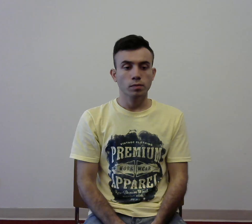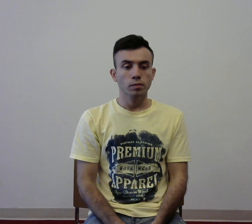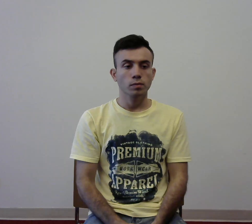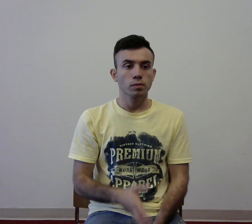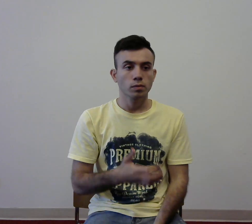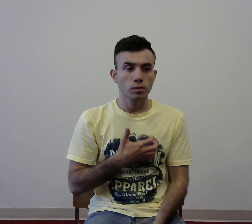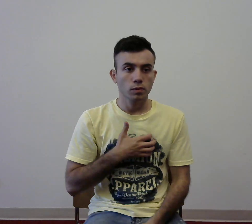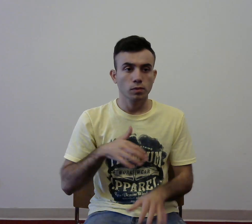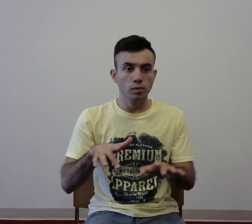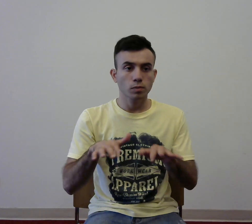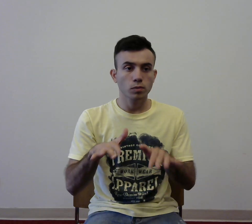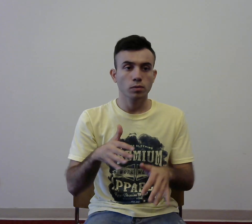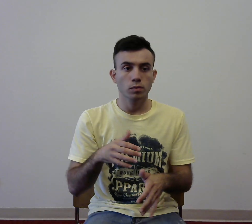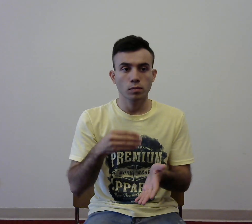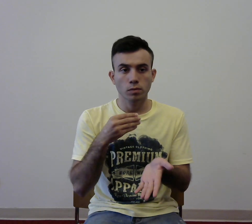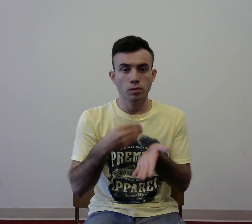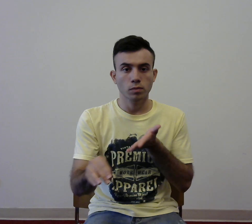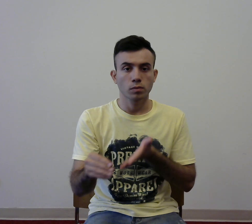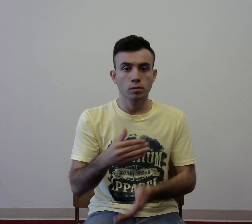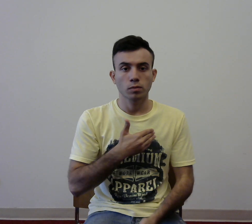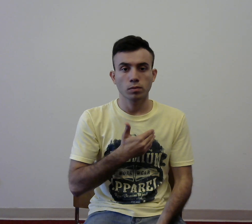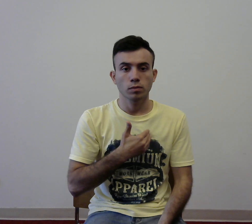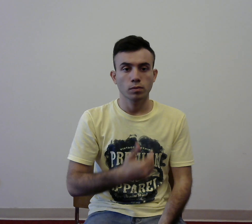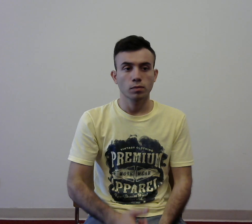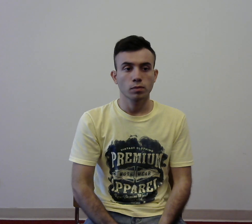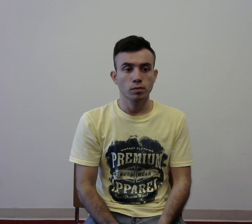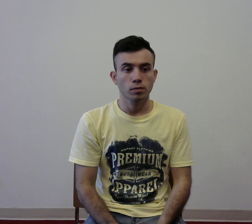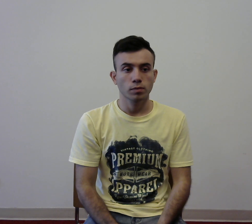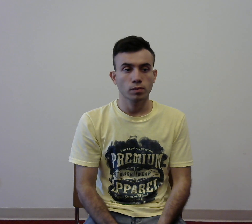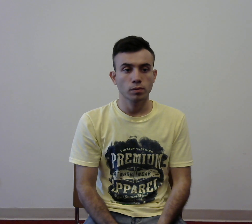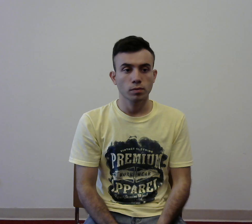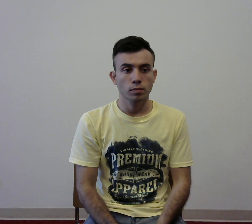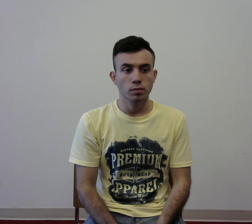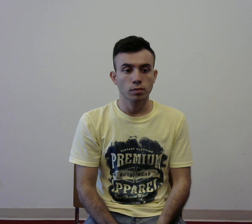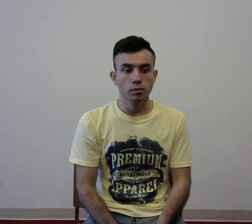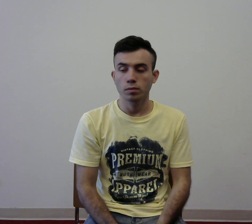Mən kompüter almaq istəyirəm